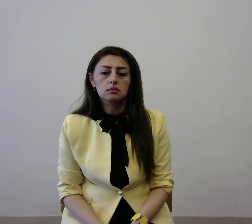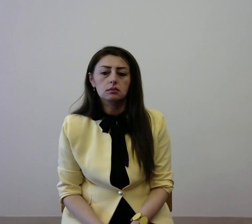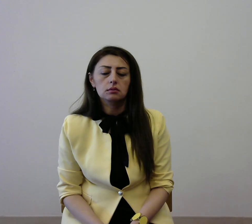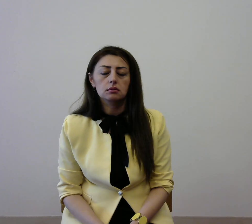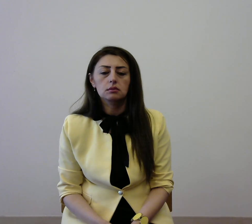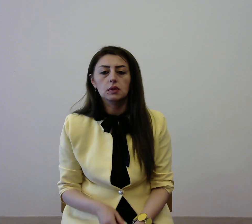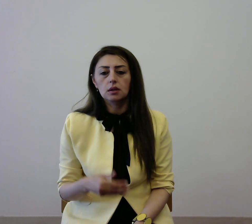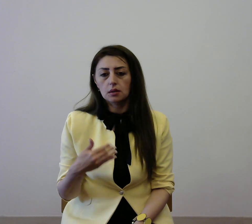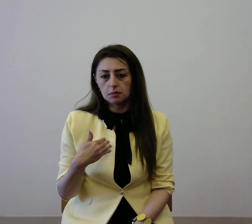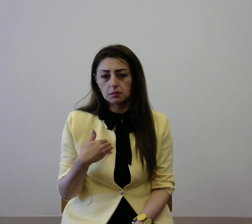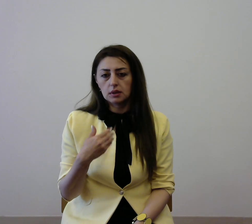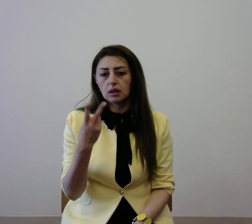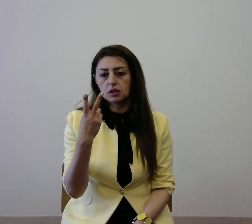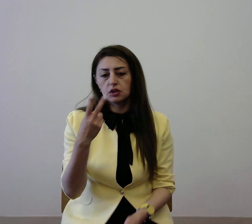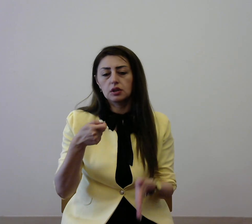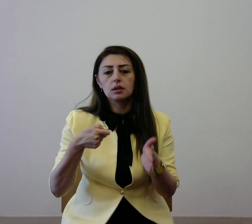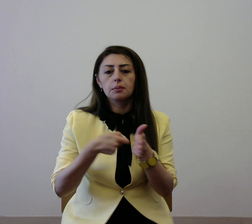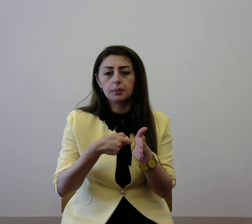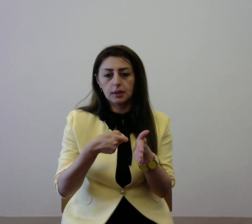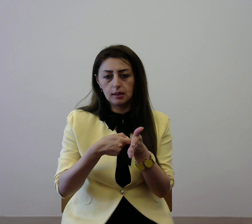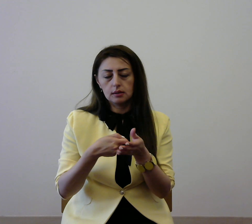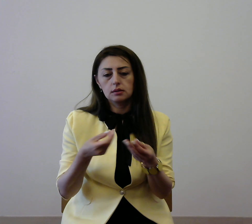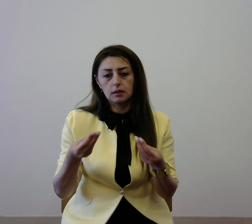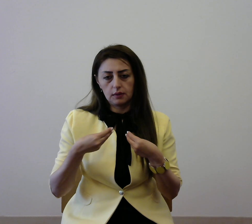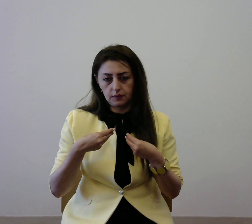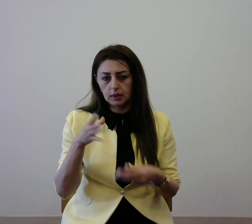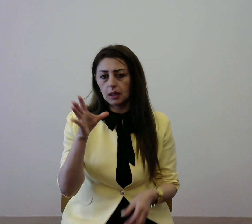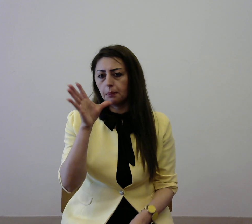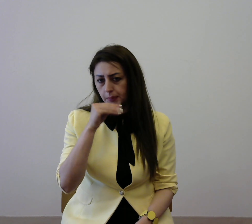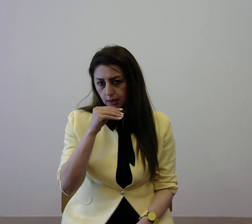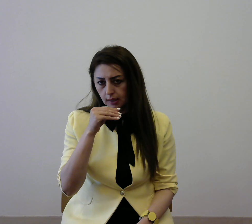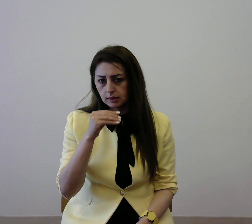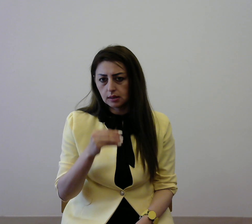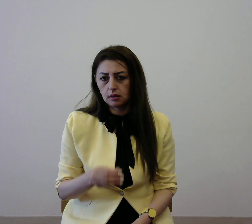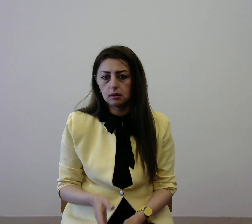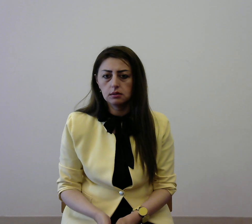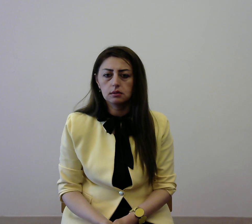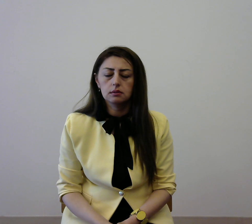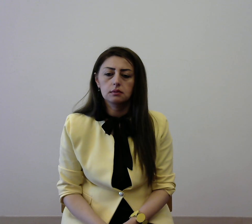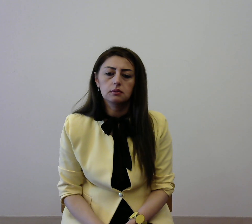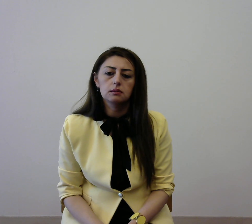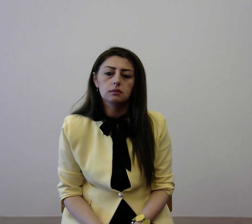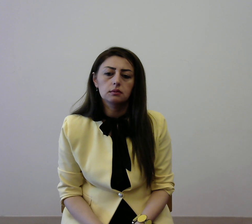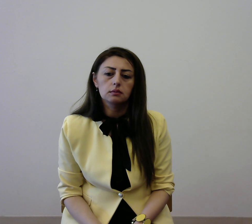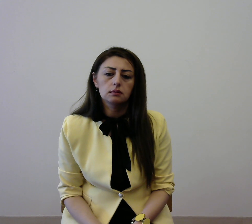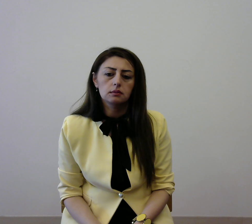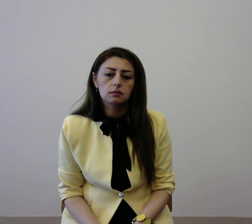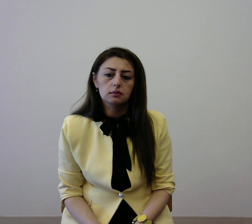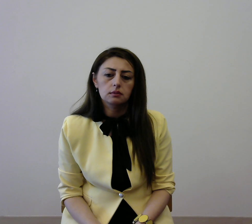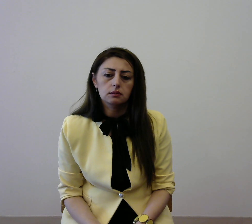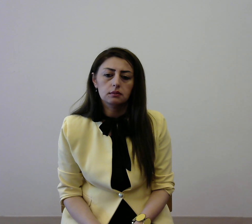Mənə 2 bilet verə bilərsinizmi?